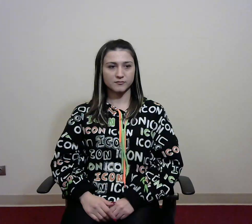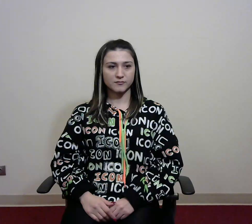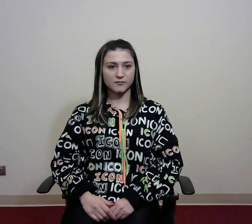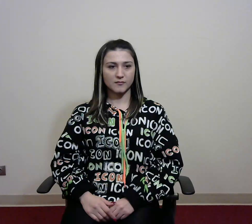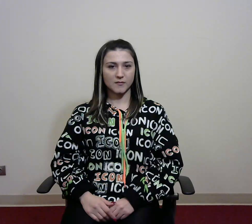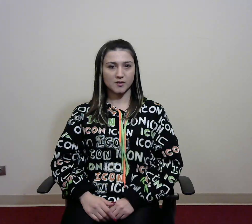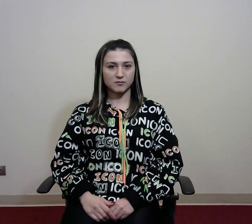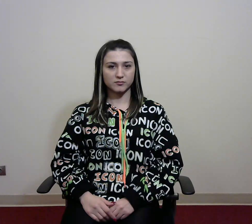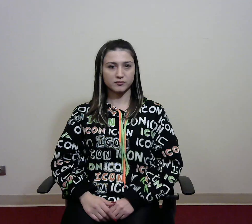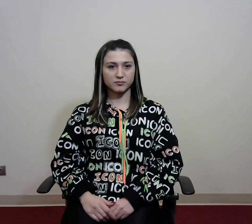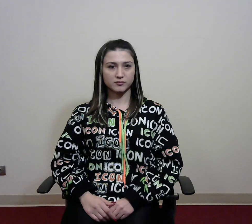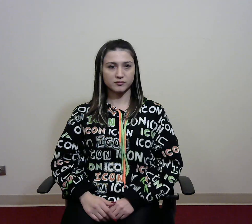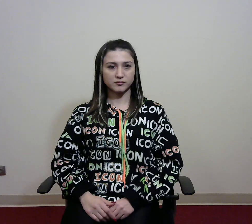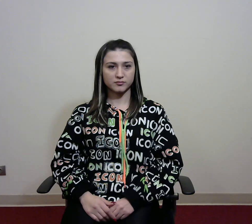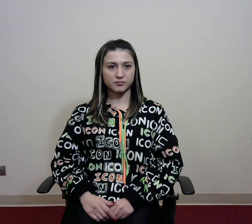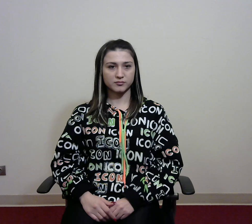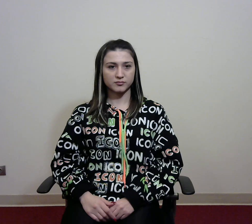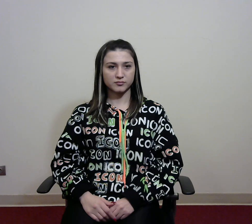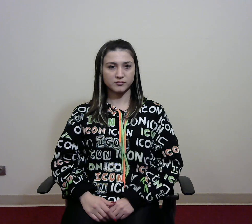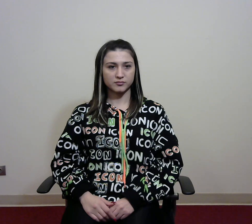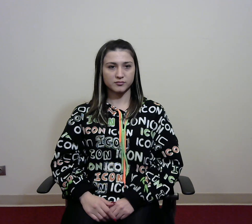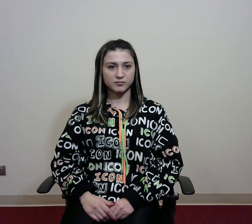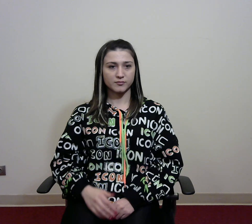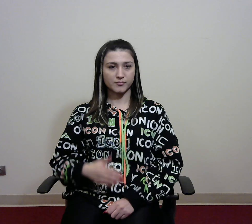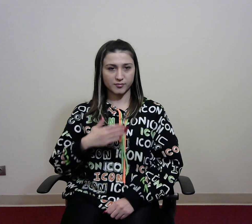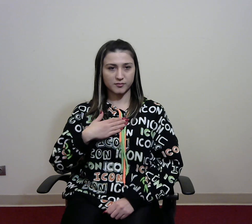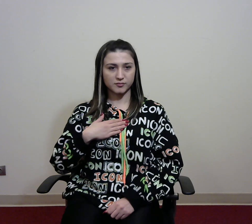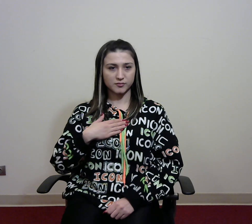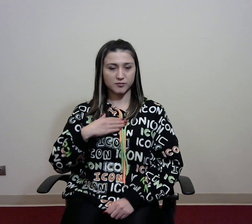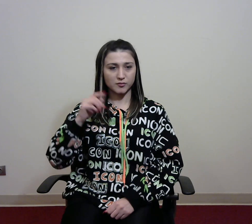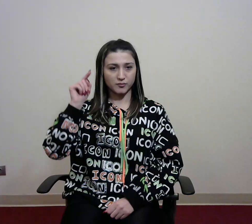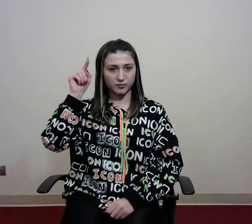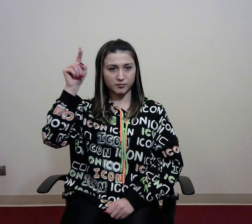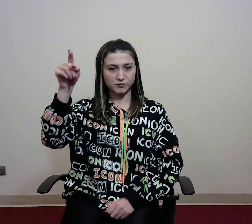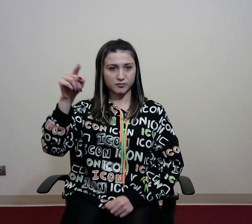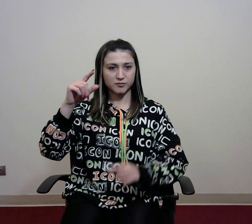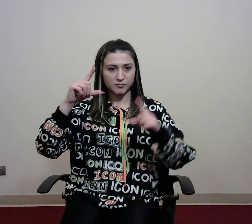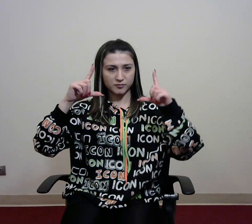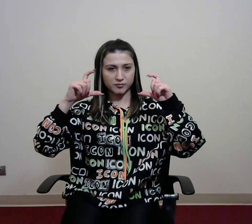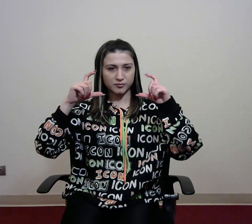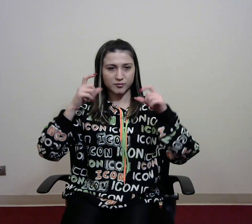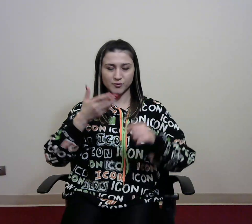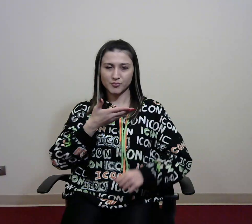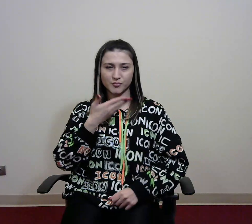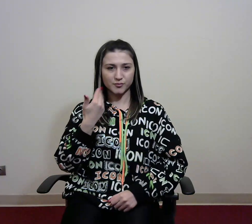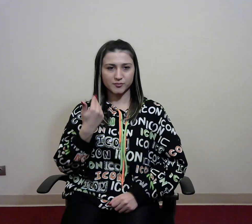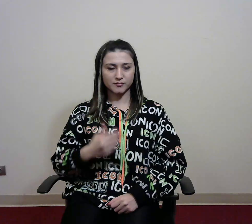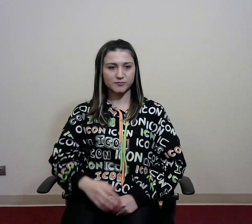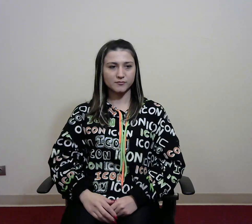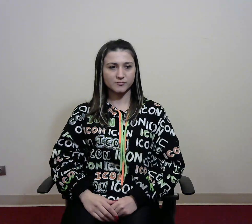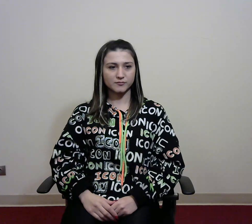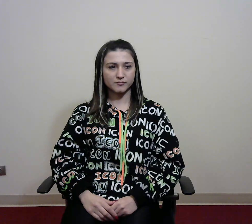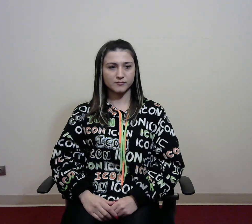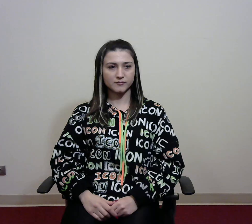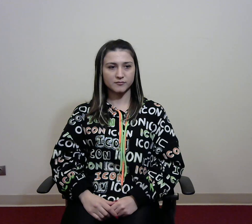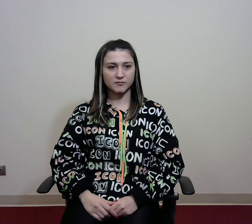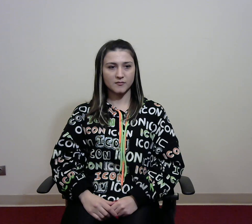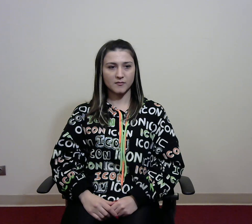Məndə onun şəkli yoxdur